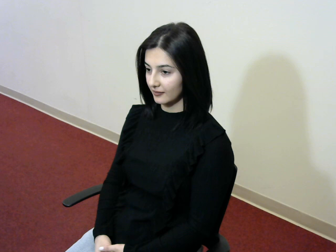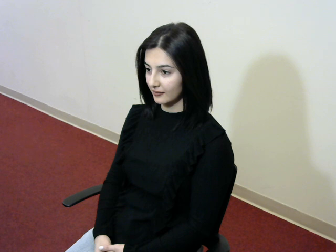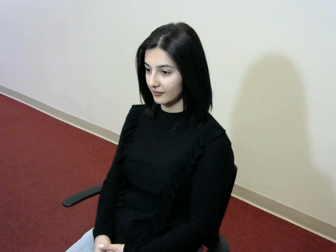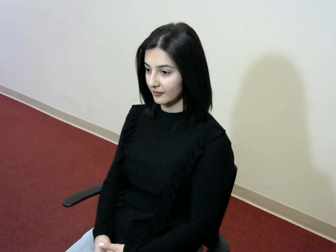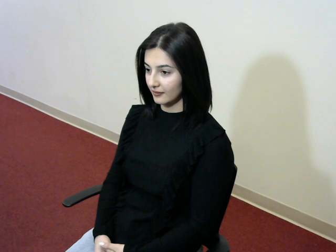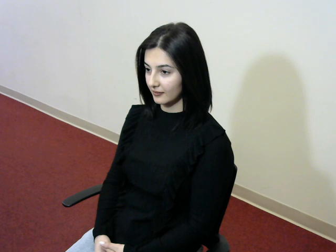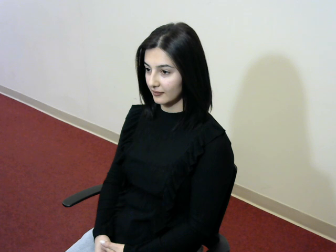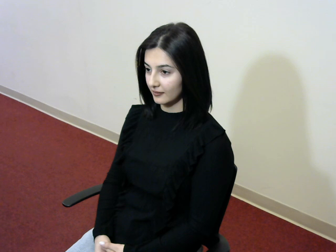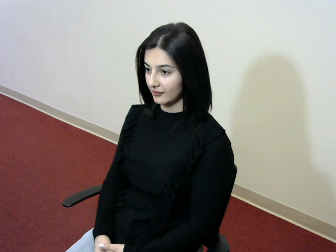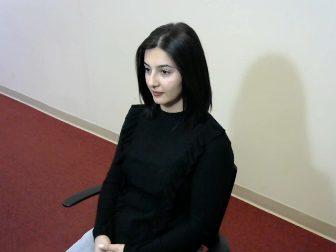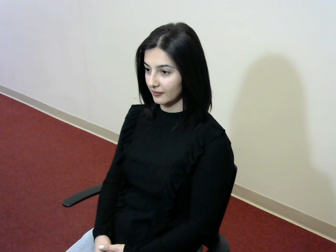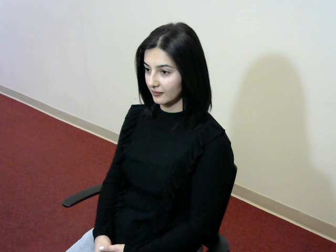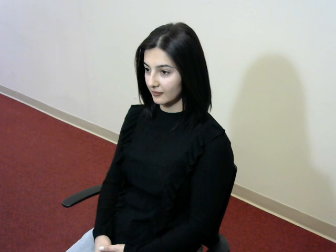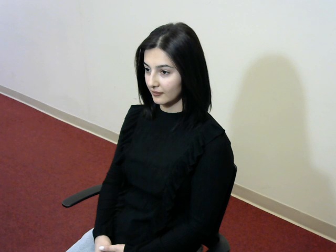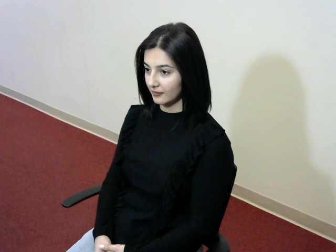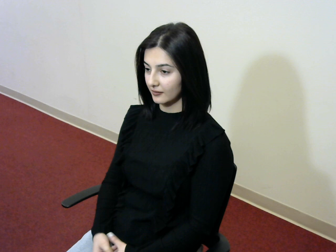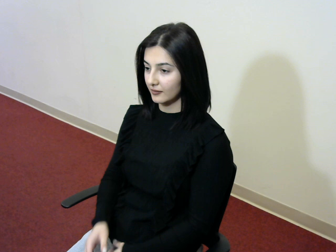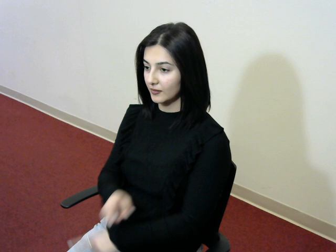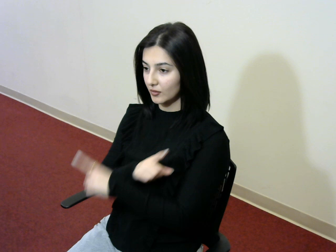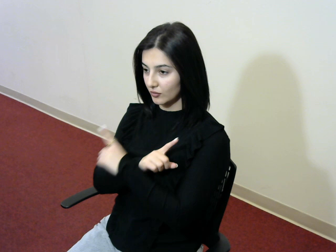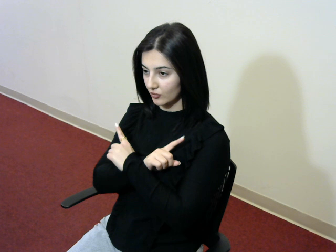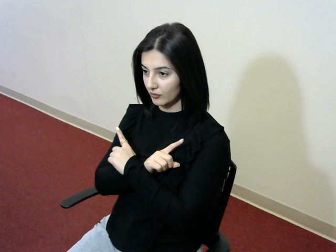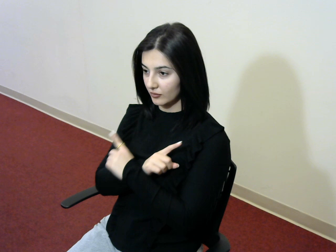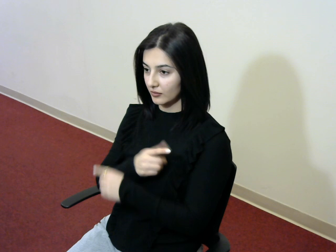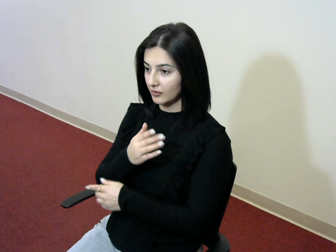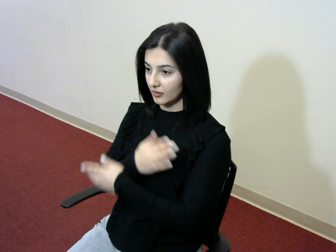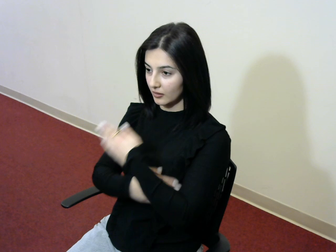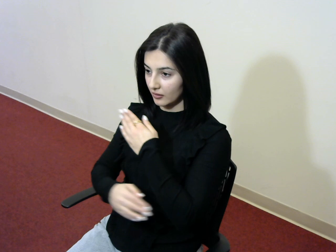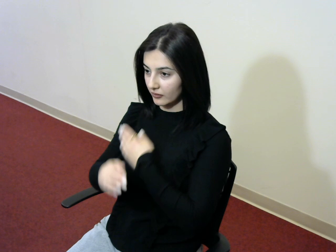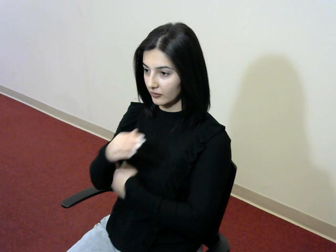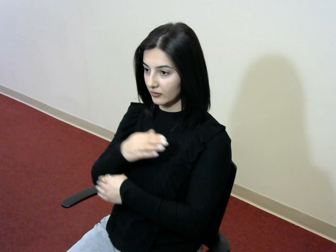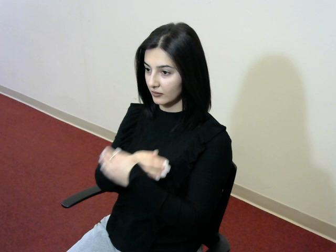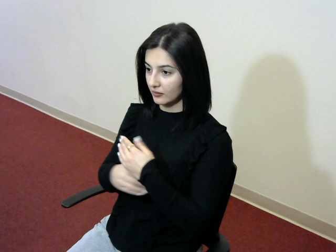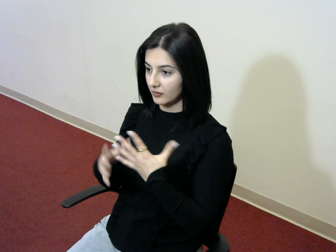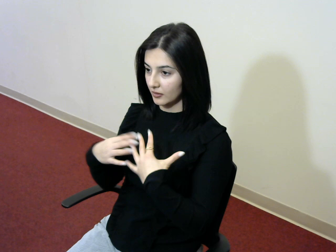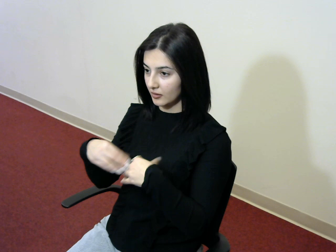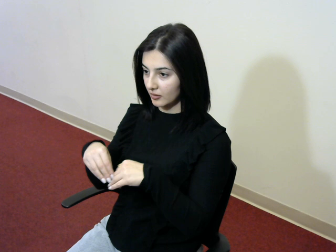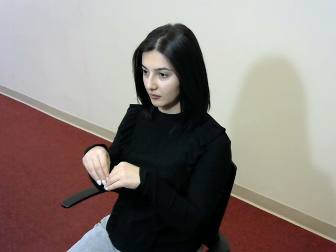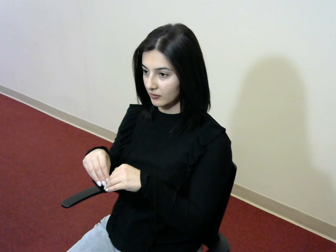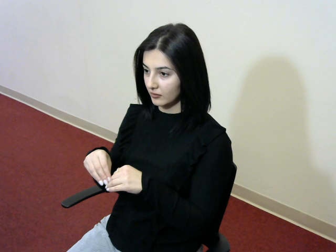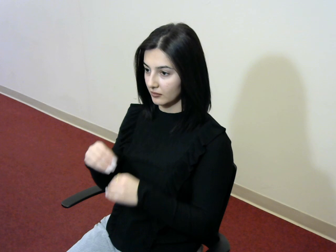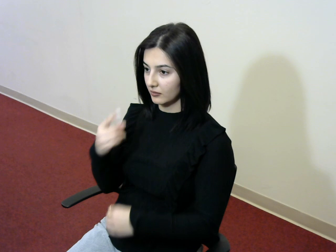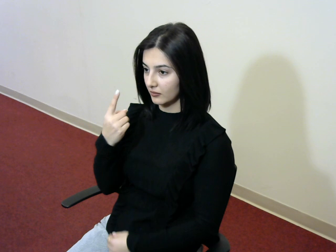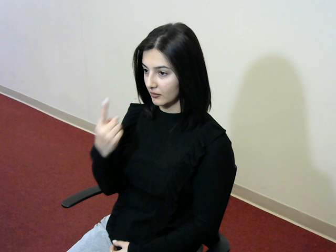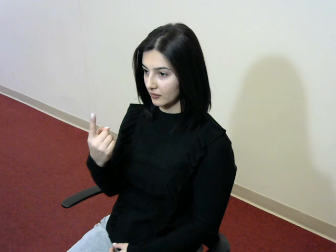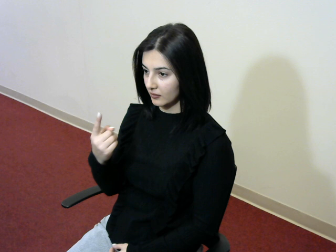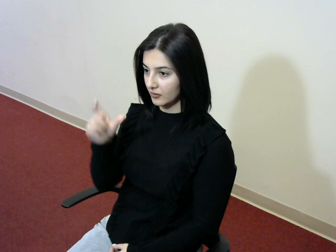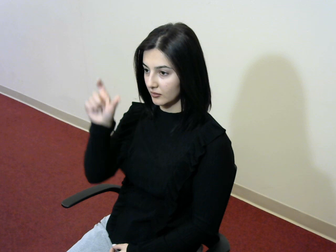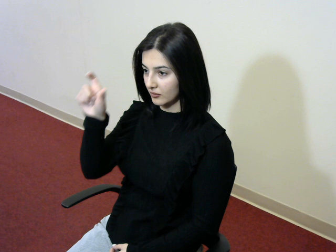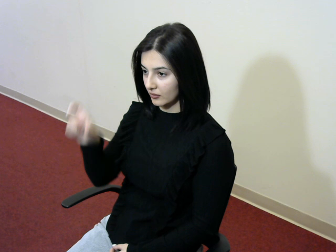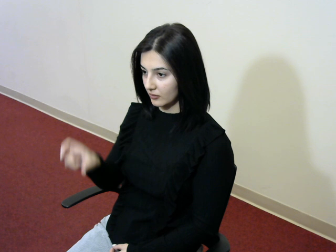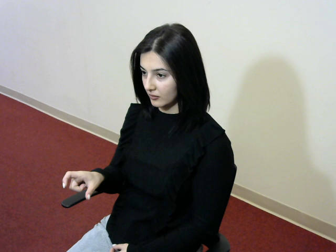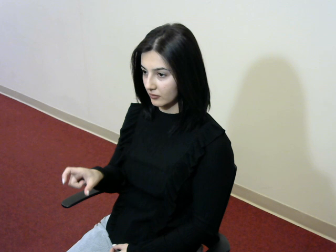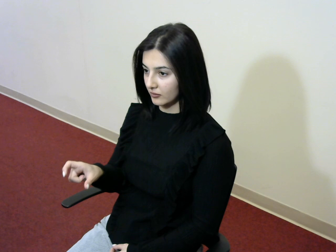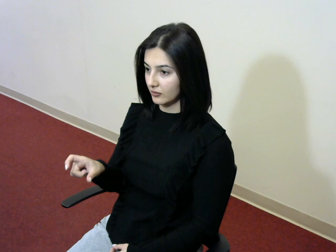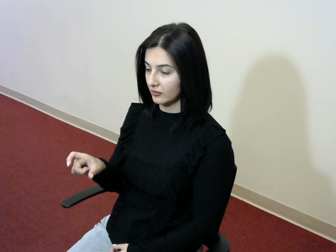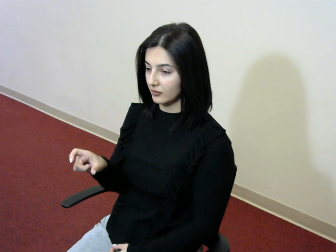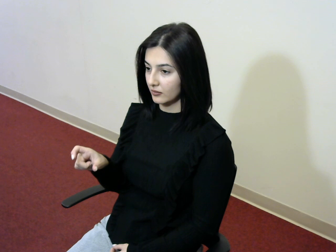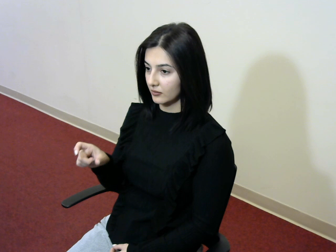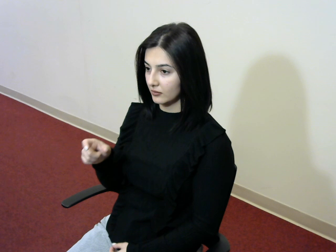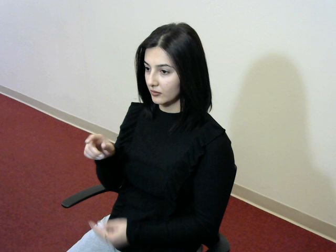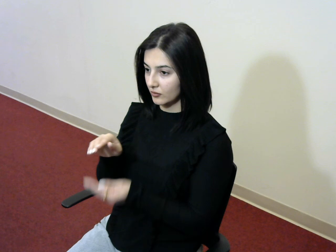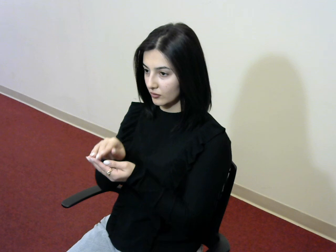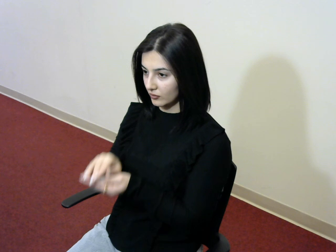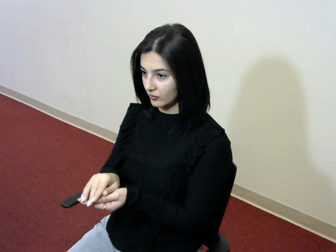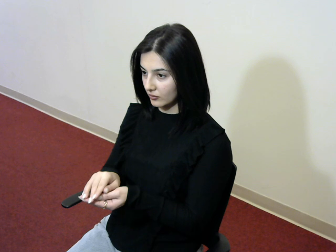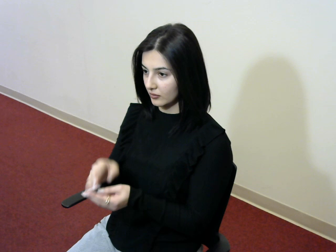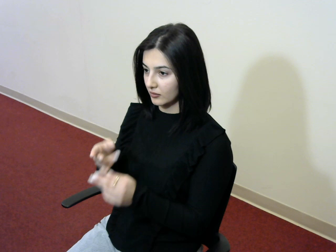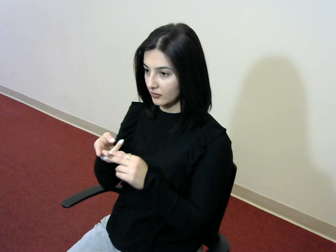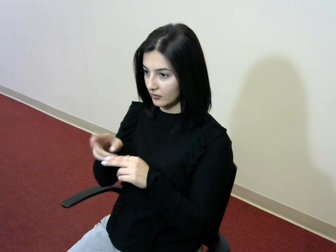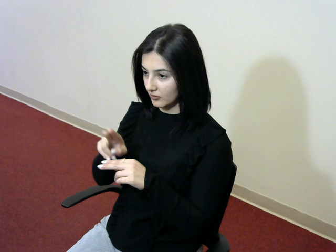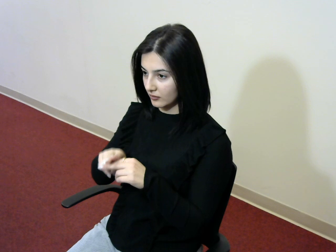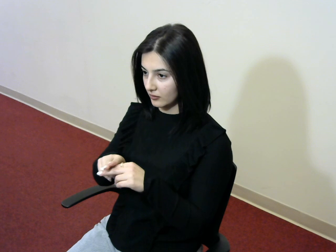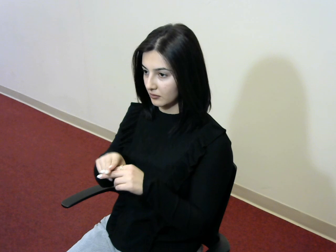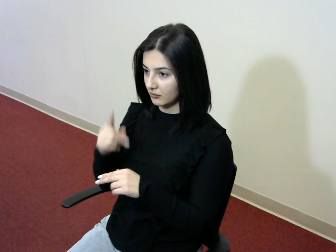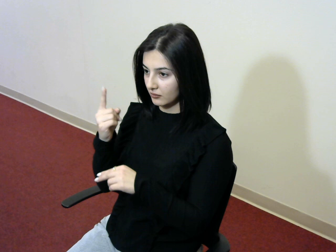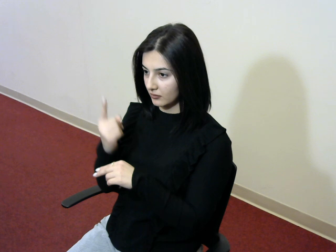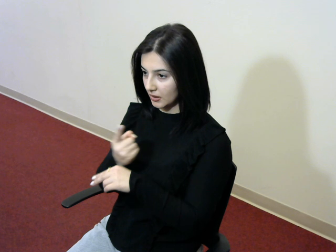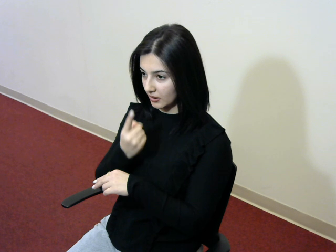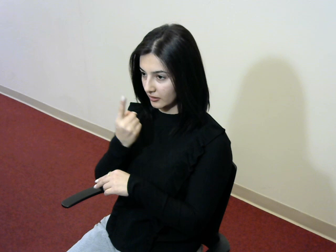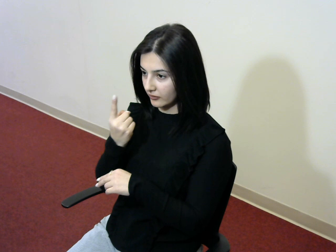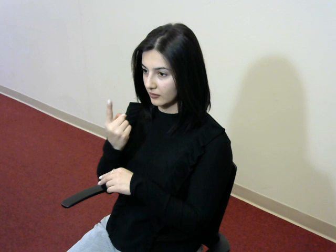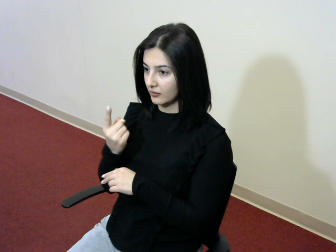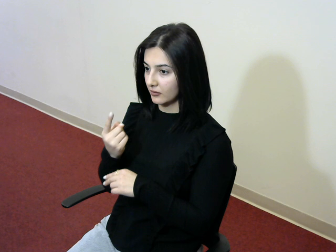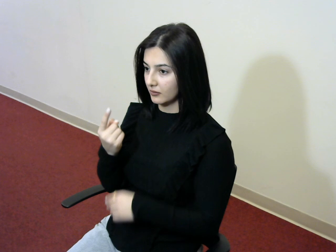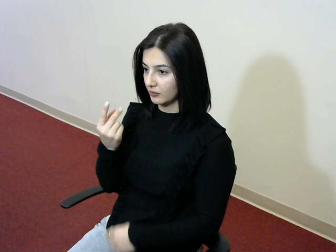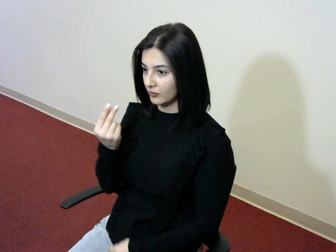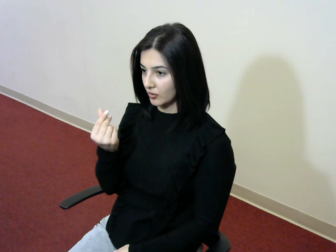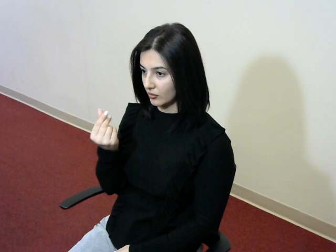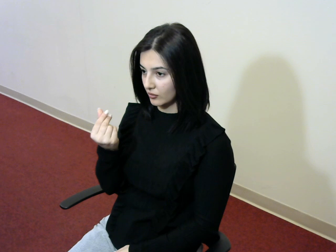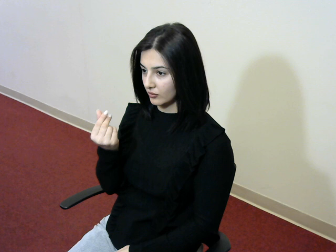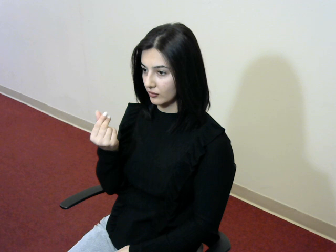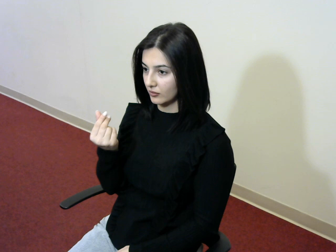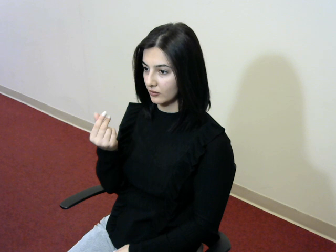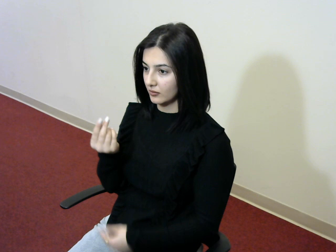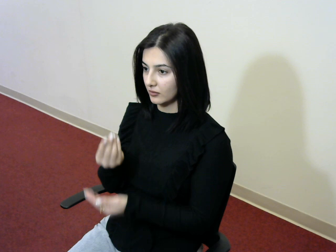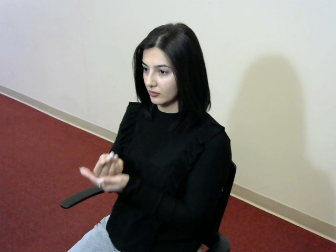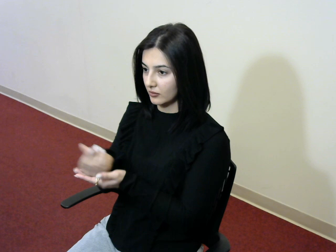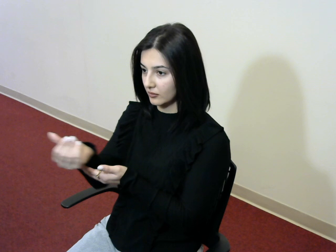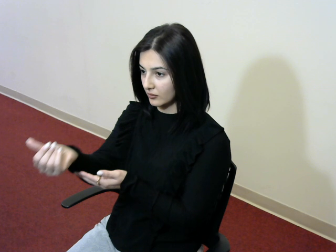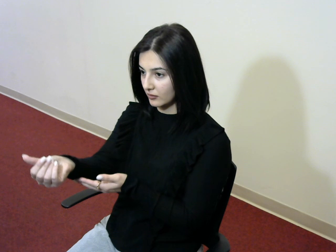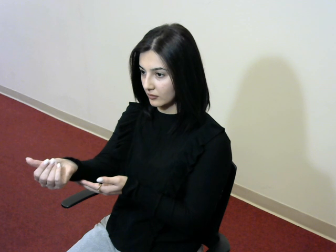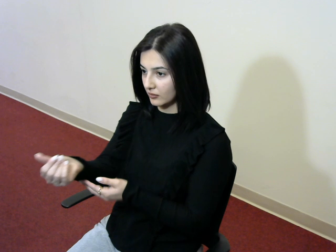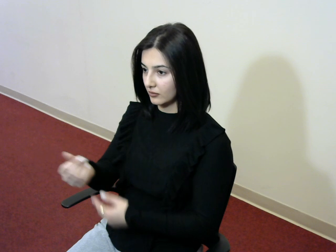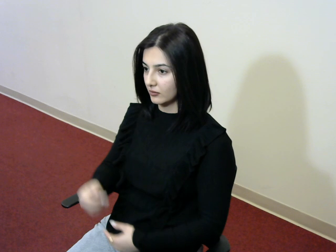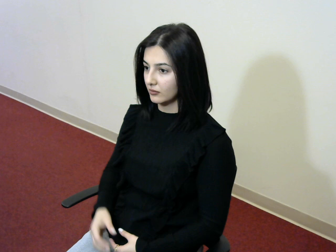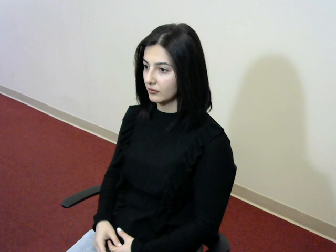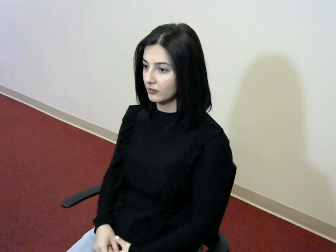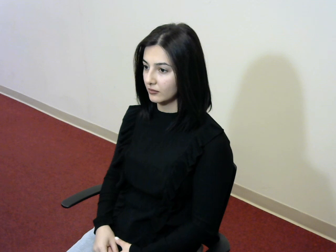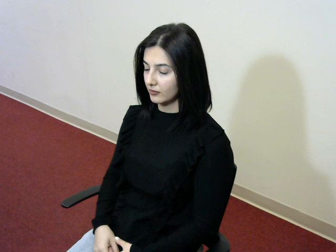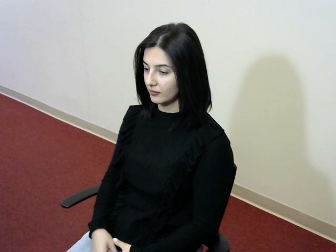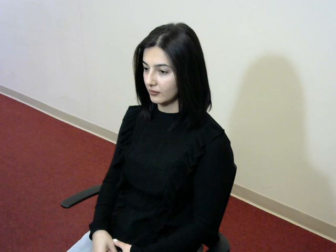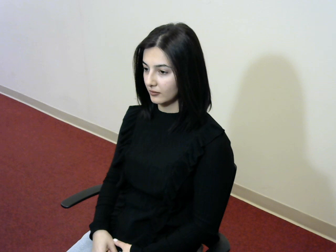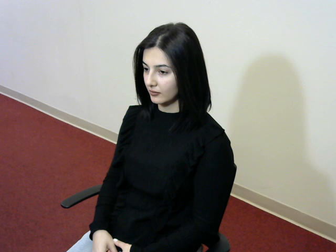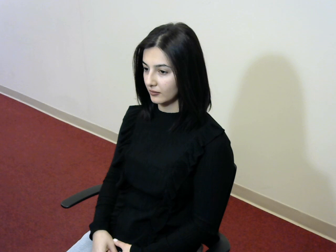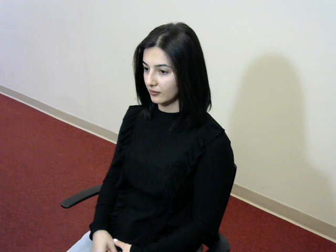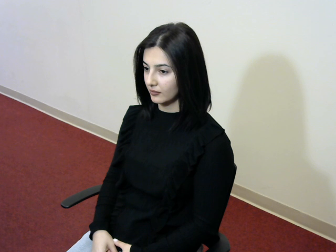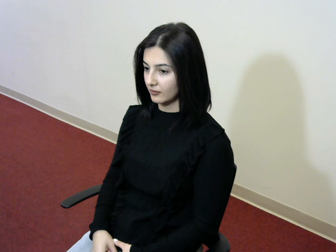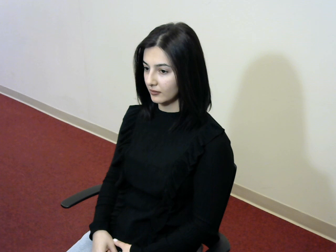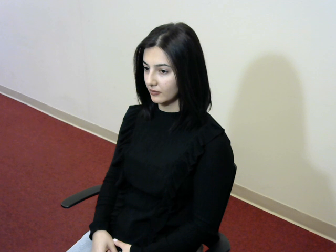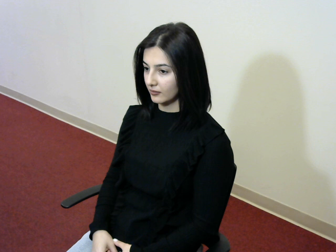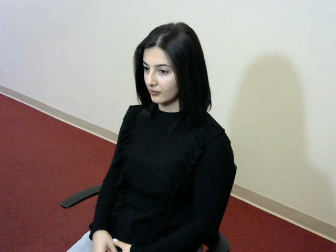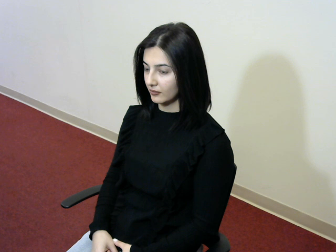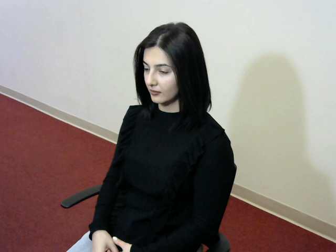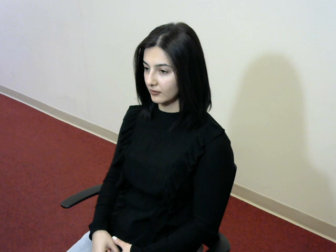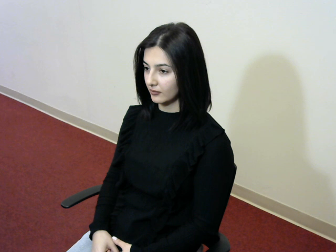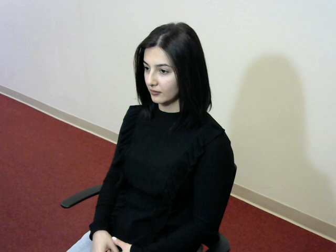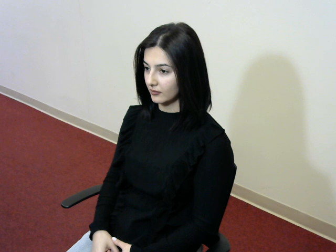Vəfat edən əlilin ailəsindən bir şəxsə dəfn üçün birdəfəlik müavinət ödənilir